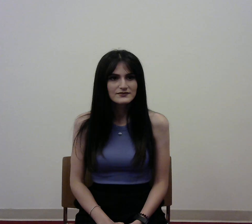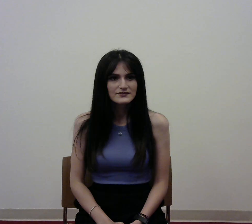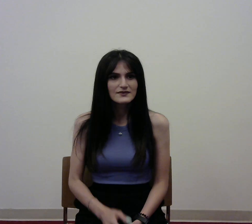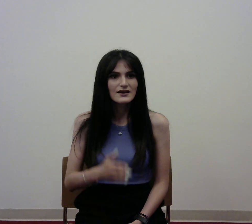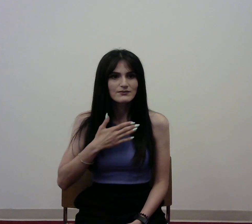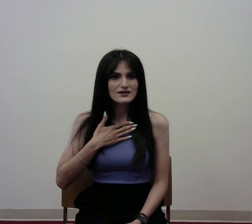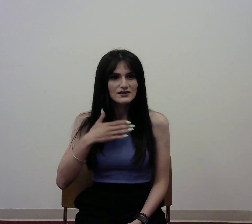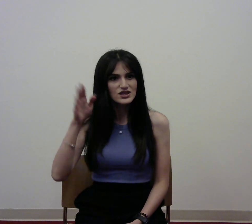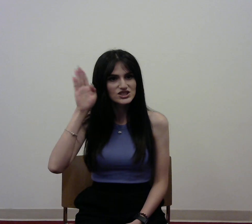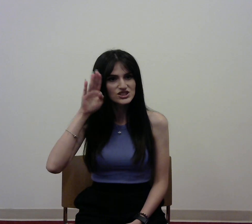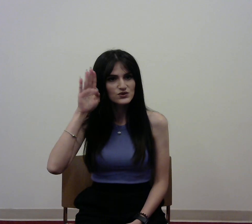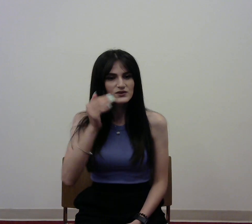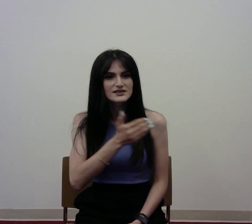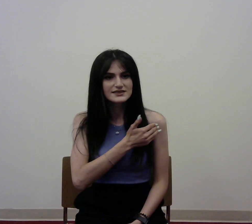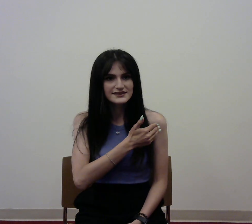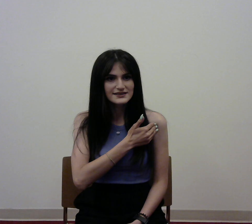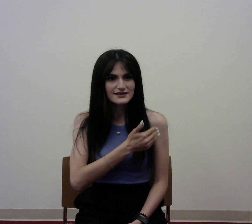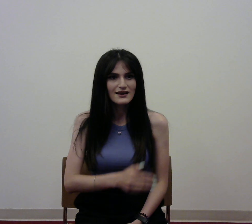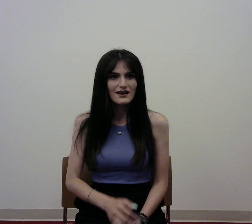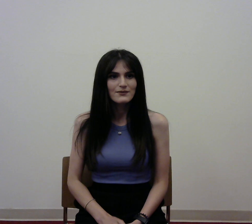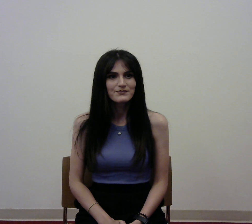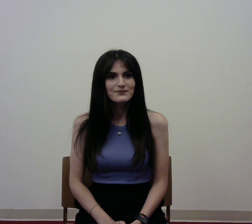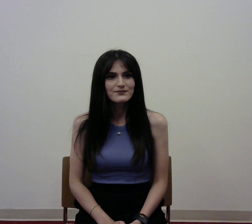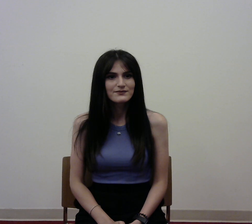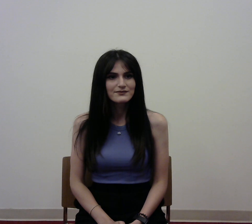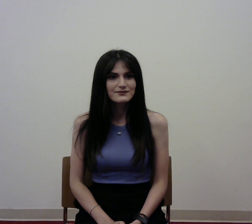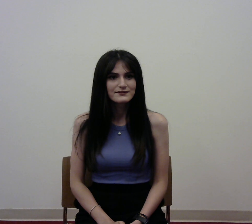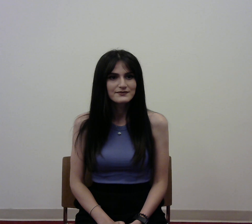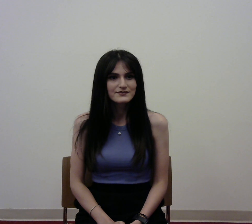Mən su istəyirəm